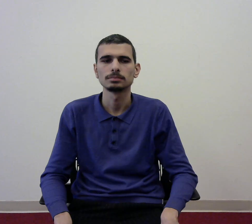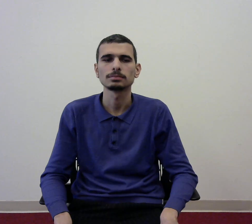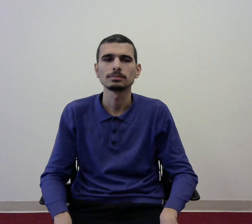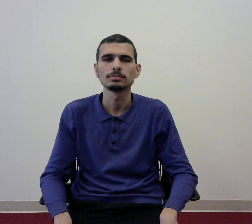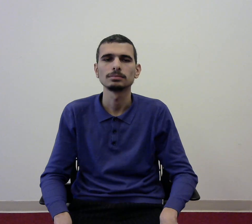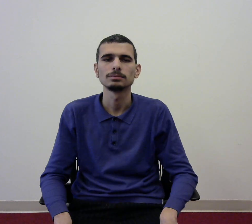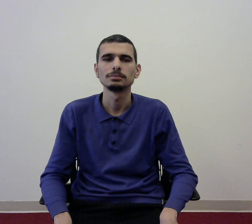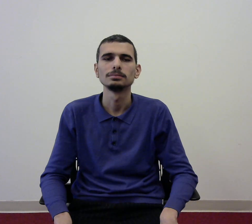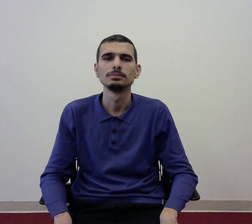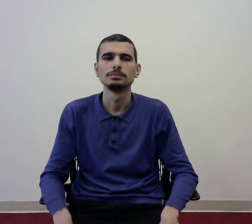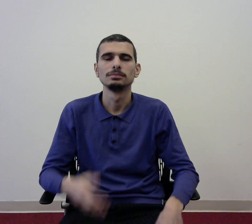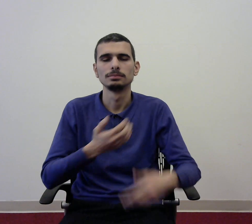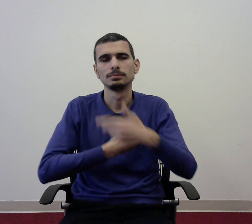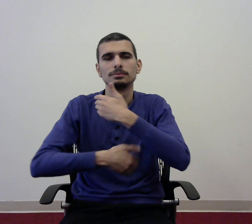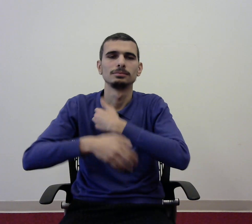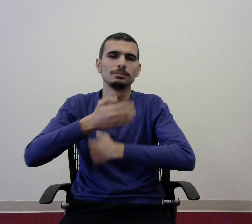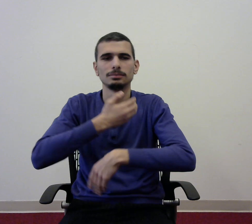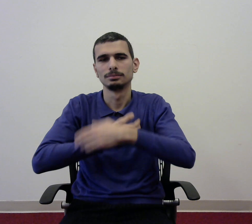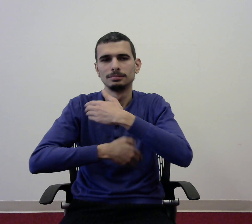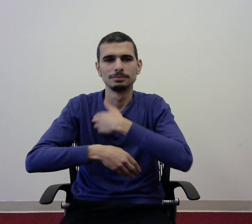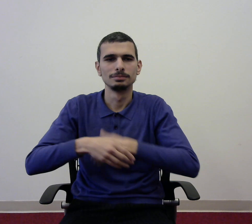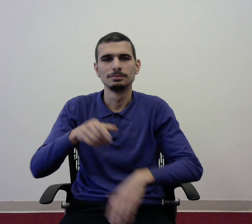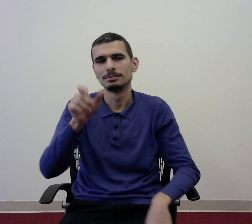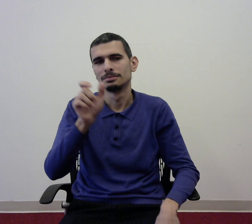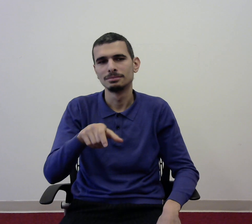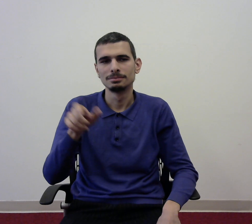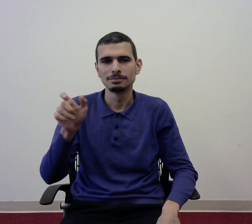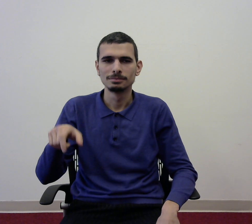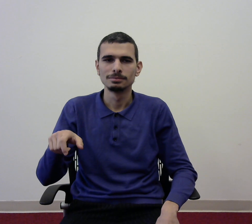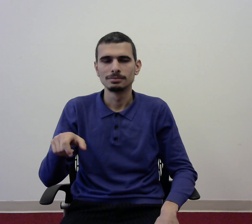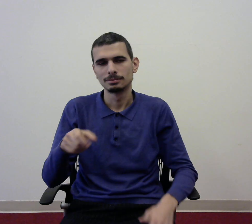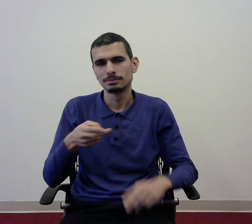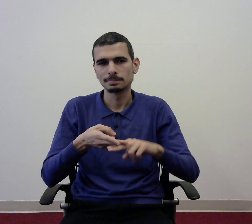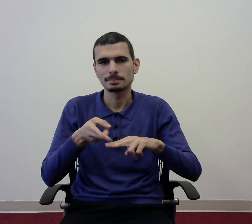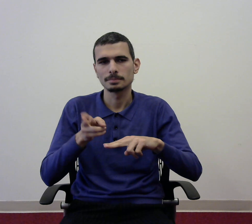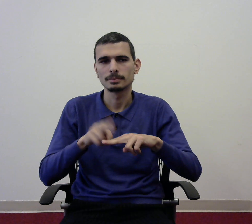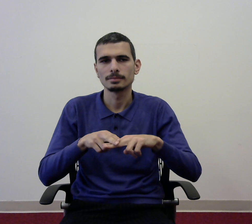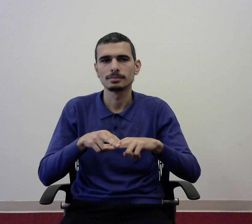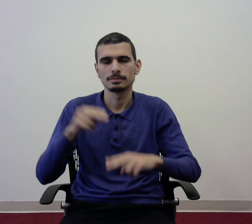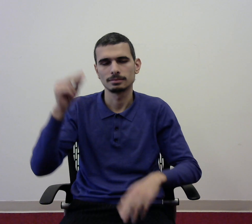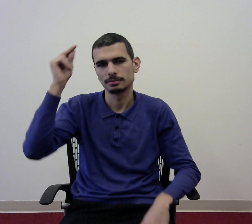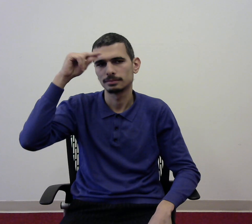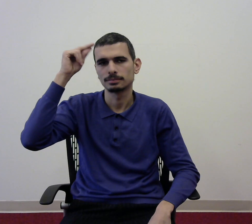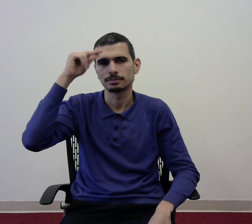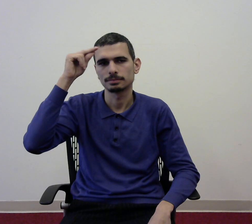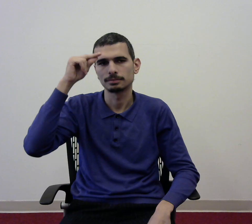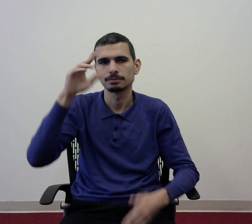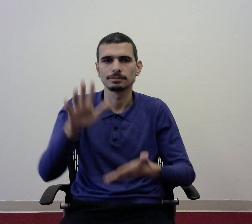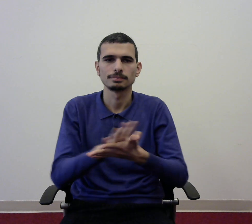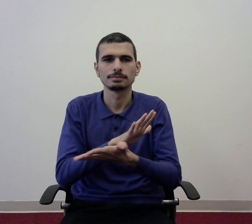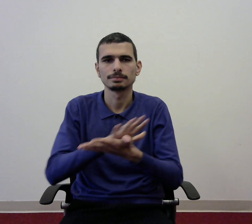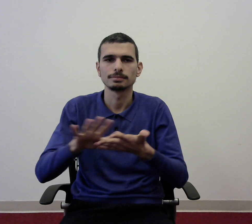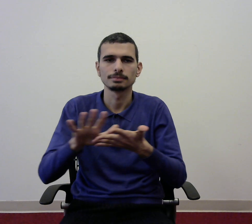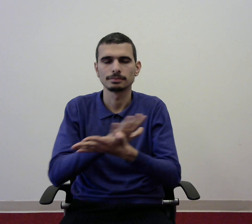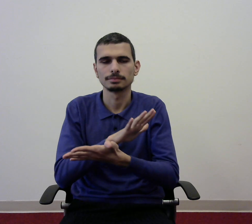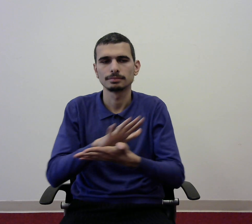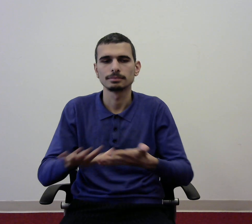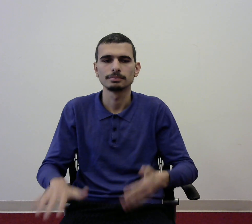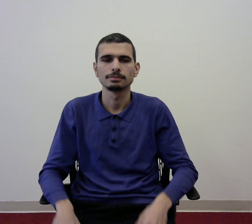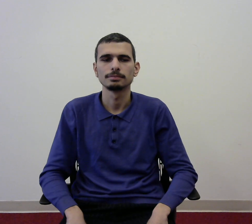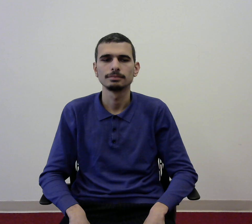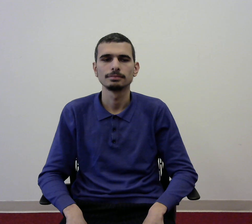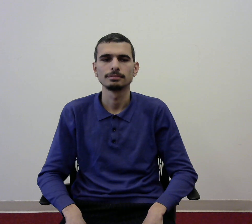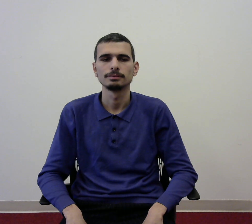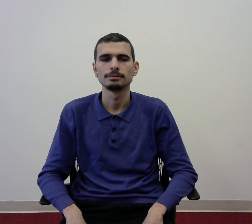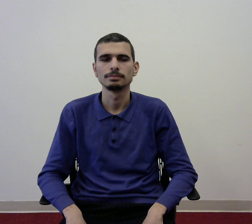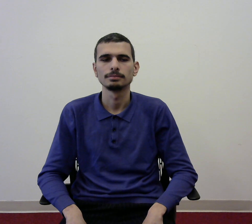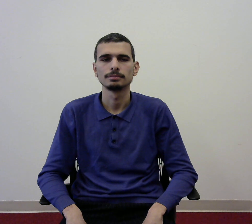Əlilliyi olan şəxslərə təhsil pulsuzdur